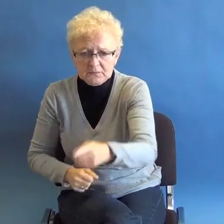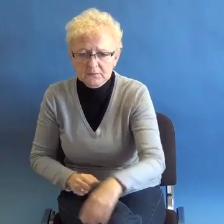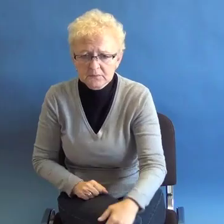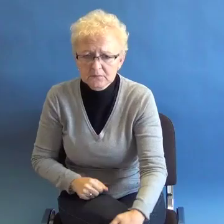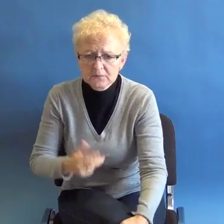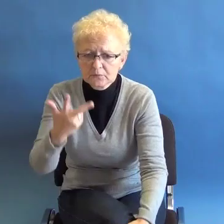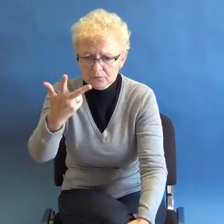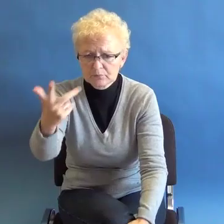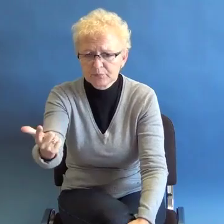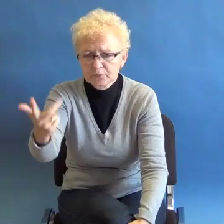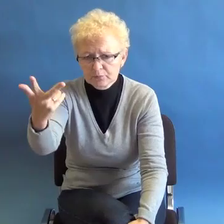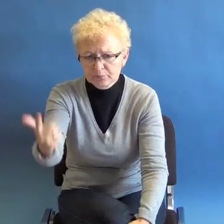Trzy, dwa.